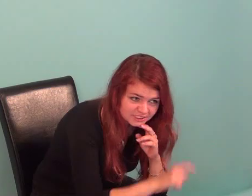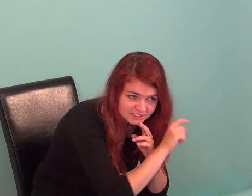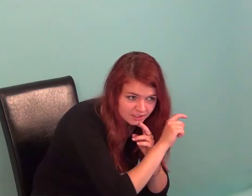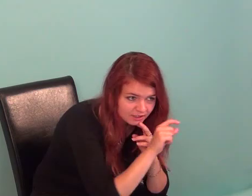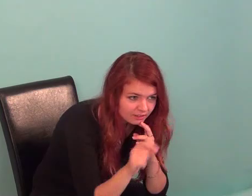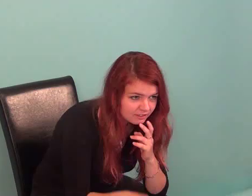Cały tydzień?